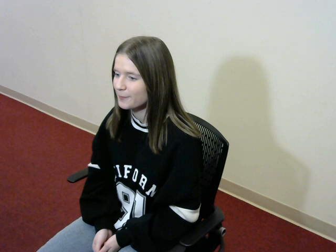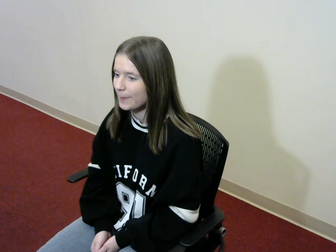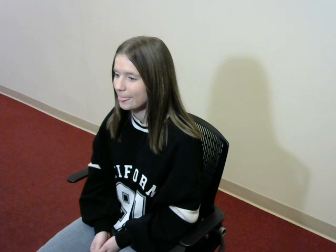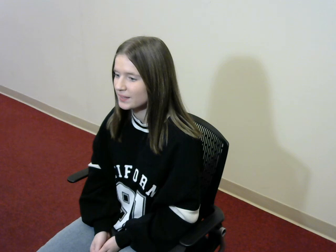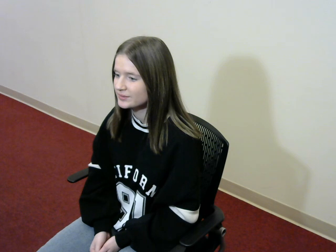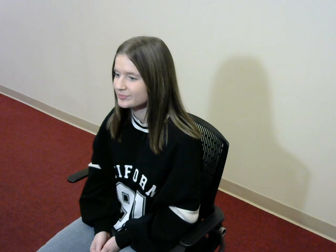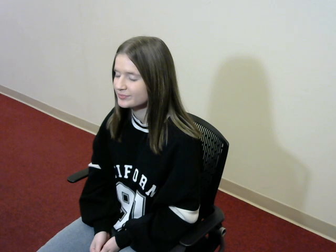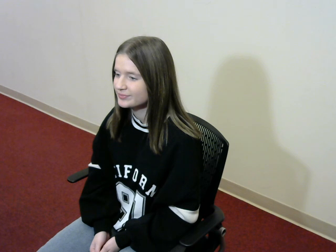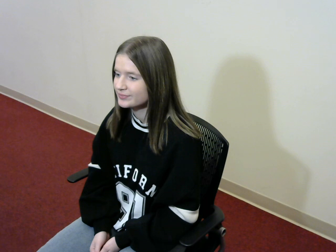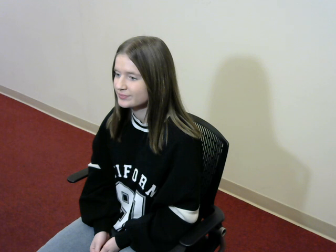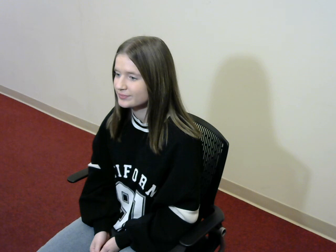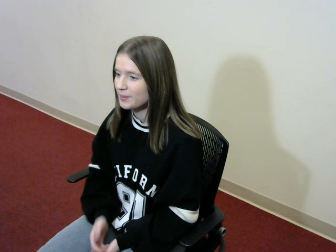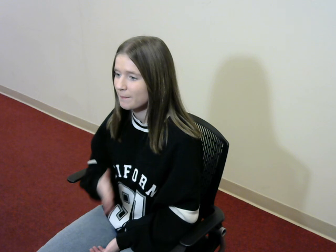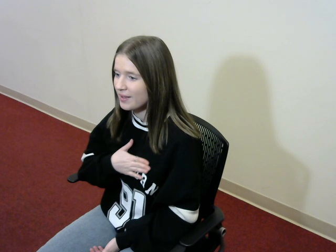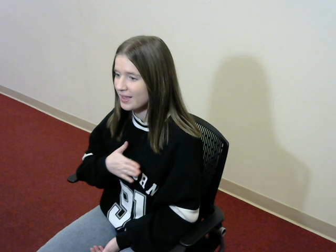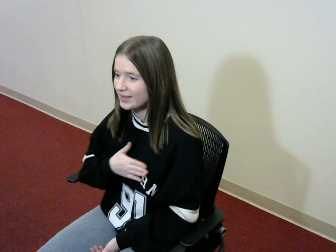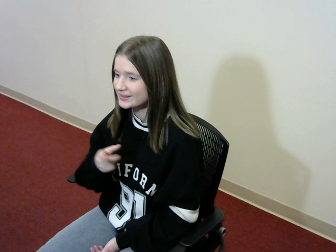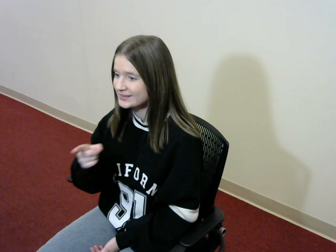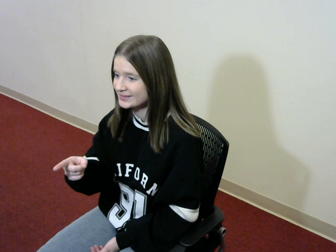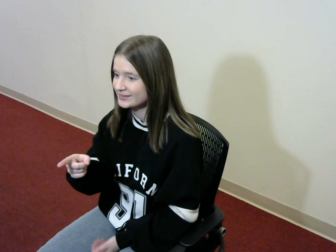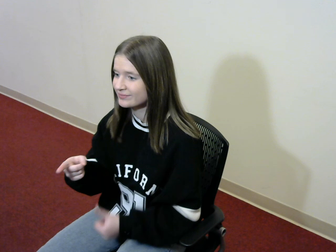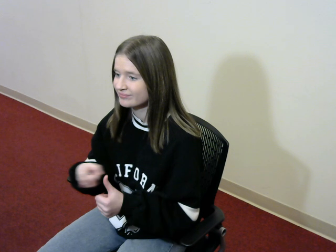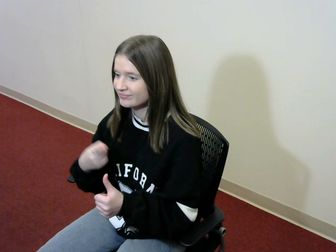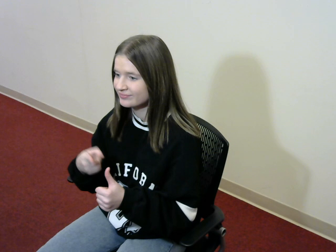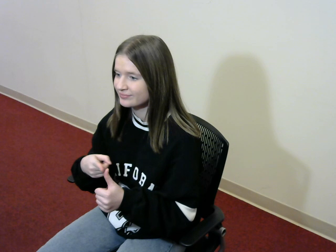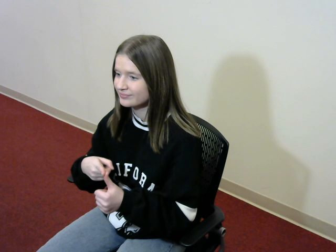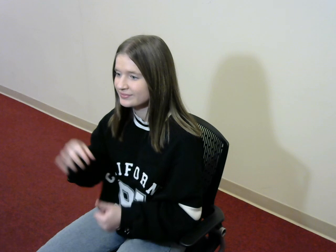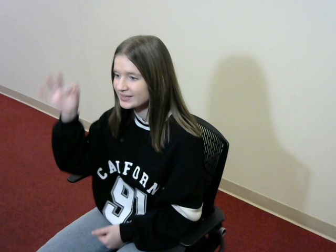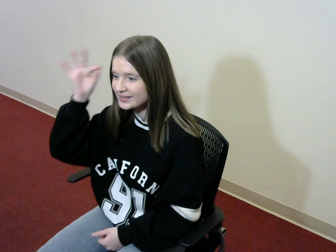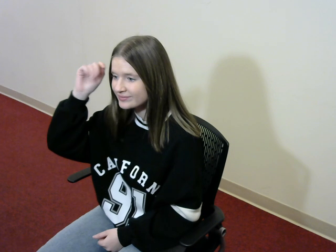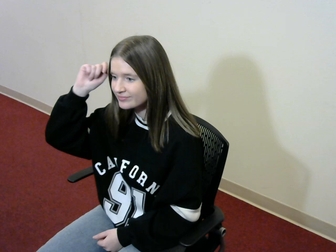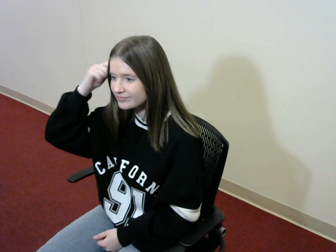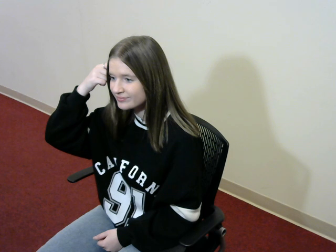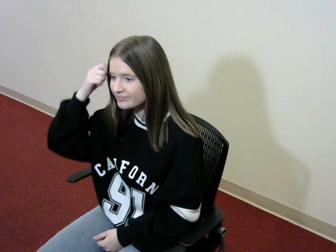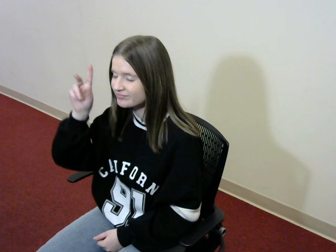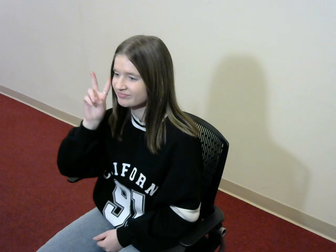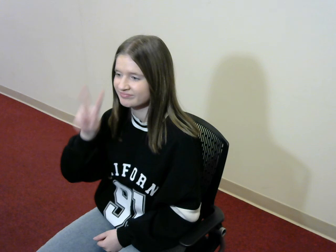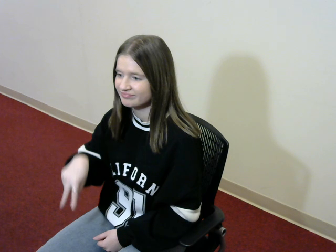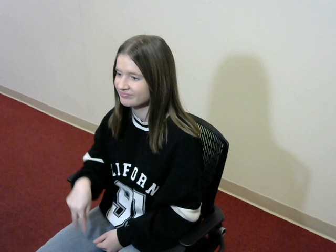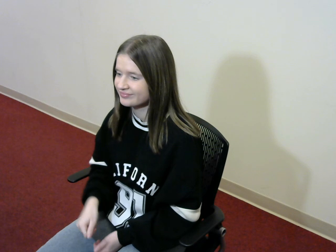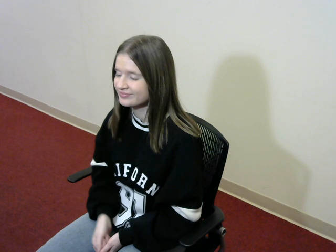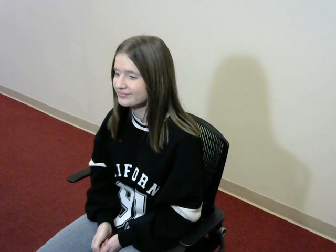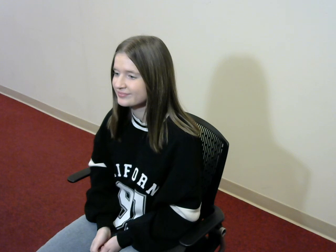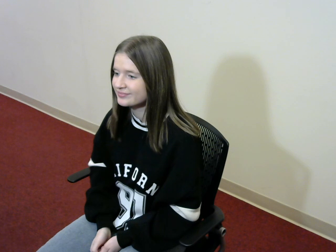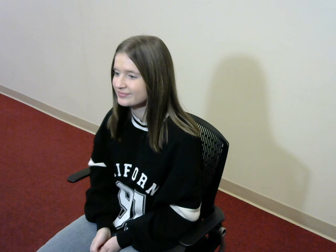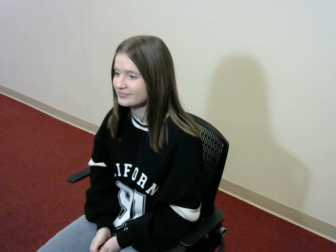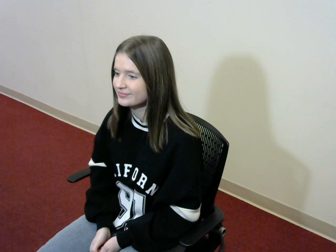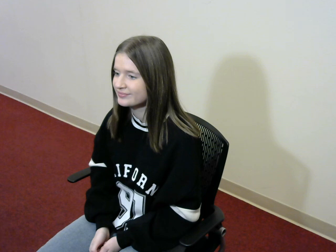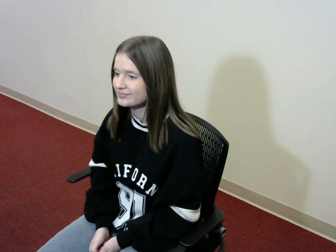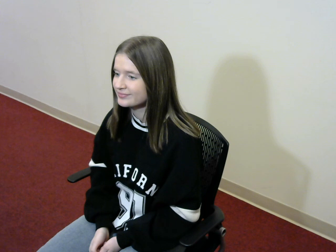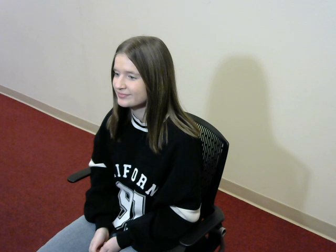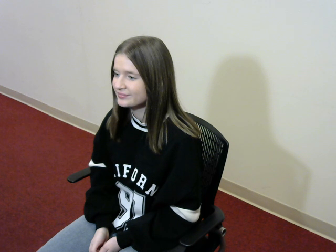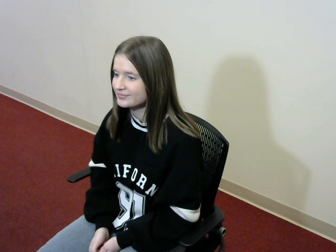Mən sənin adını yadımda saxlaya bilmirəm